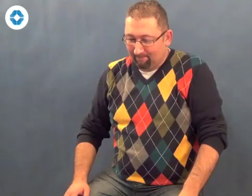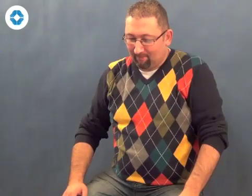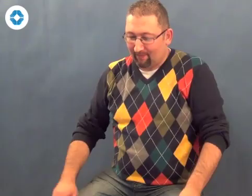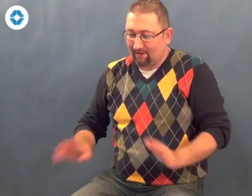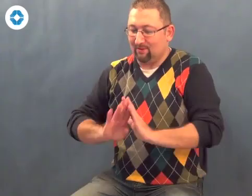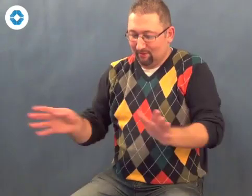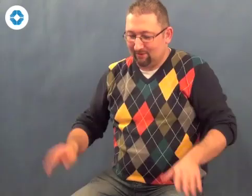Koniec.